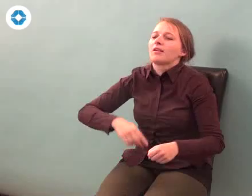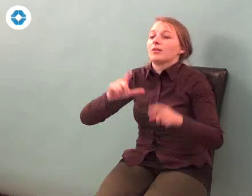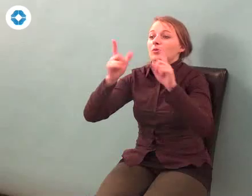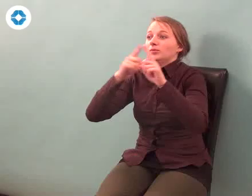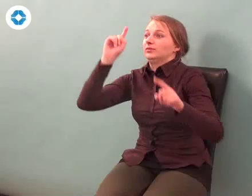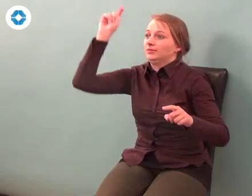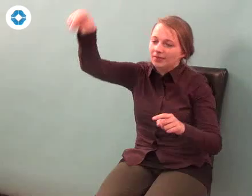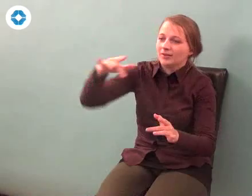Druga sytuacja.